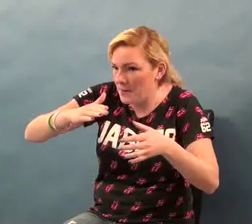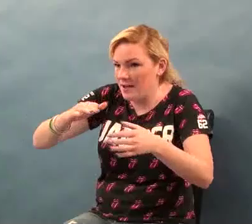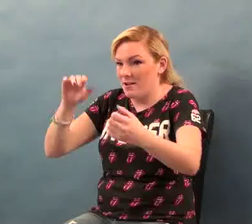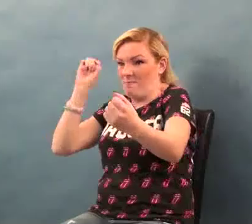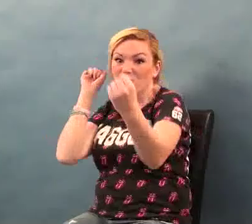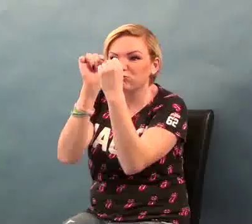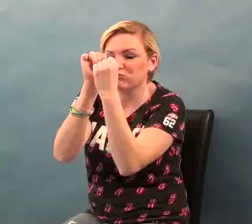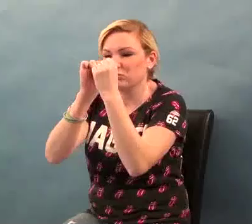Kot i ryba zbliżyli się do siebie.